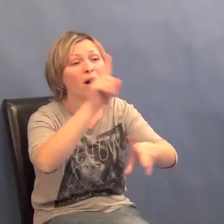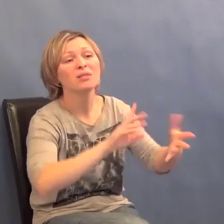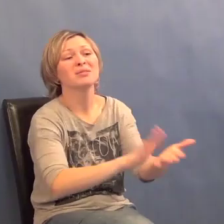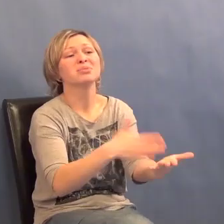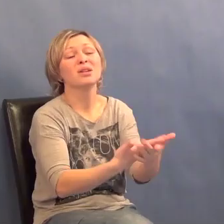Tak dla przykładu.